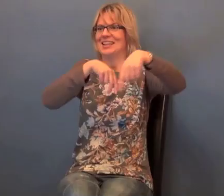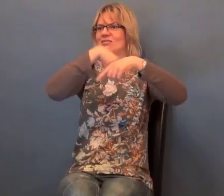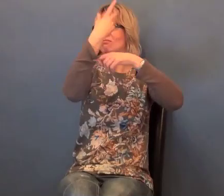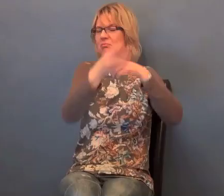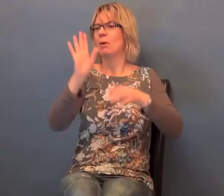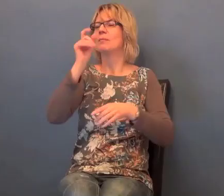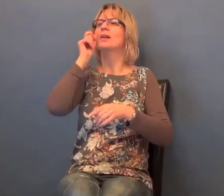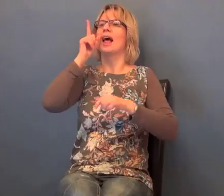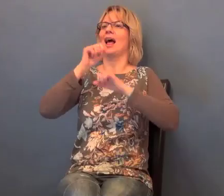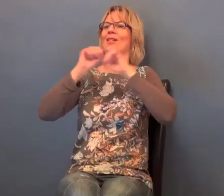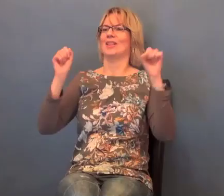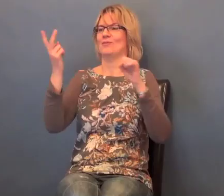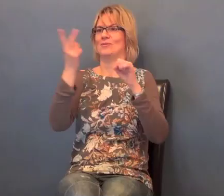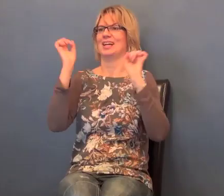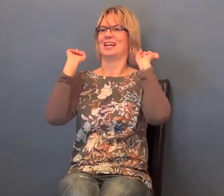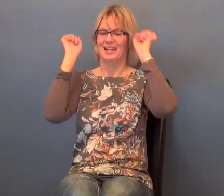Potem rankiem obaj budzą się i chcą obejrzeć żabkę.